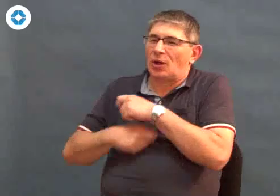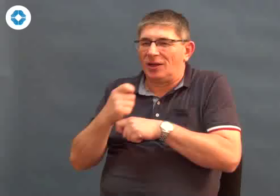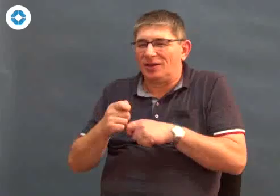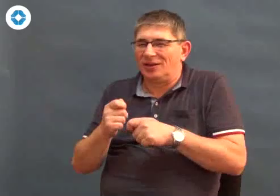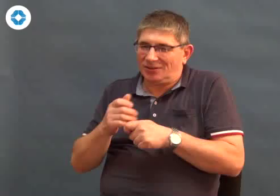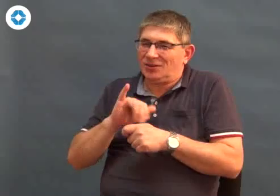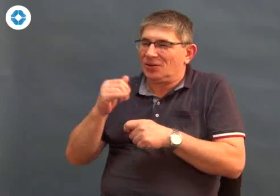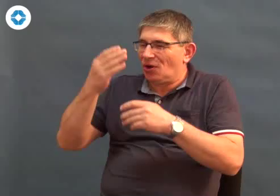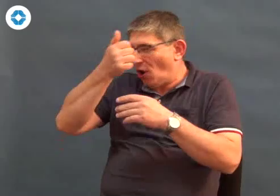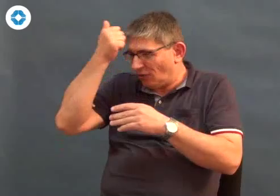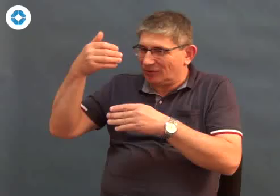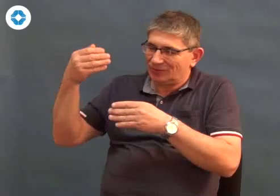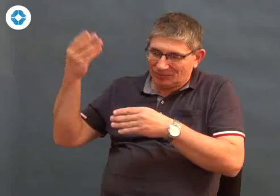Na plecach ma szyby okienne.